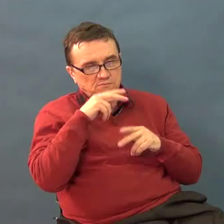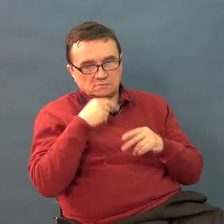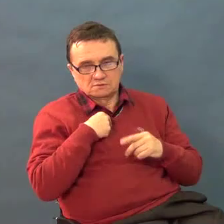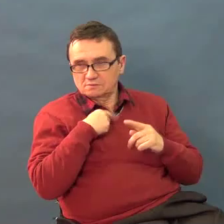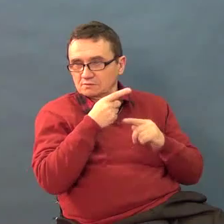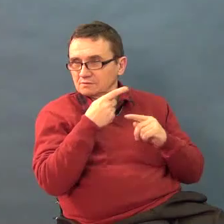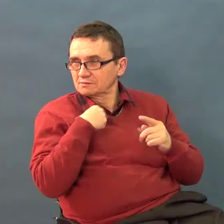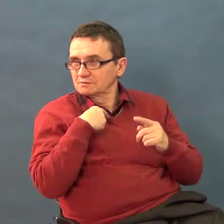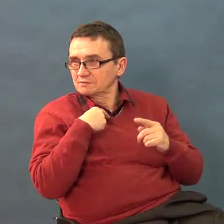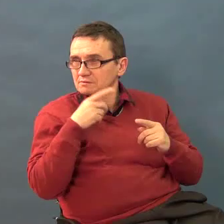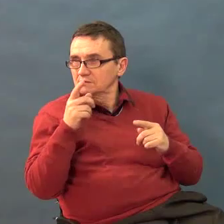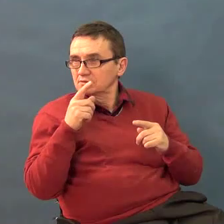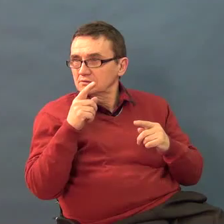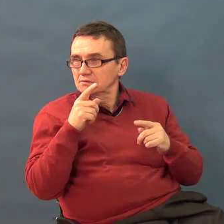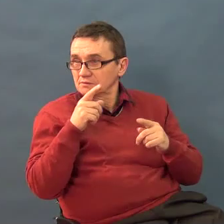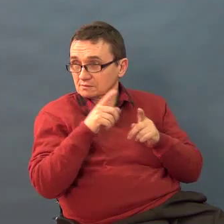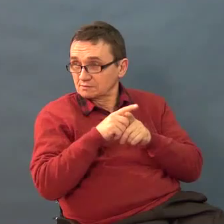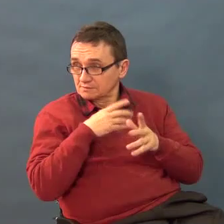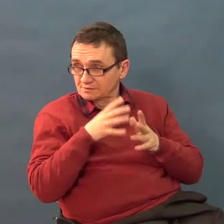Ja migam, czy on? Też miga?